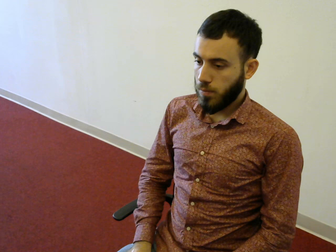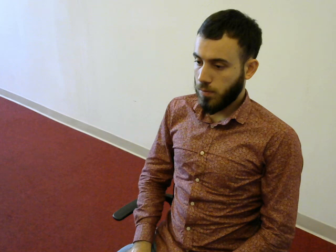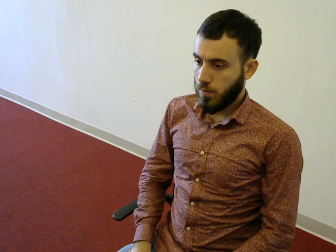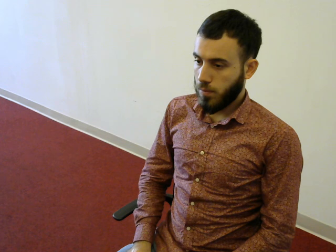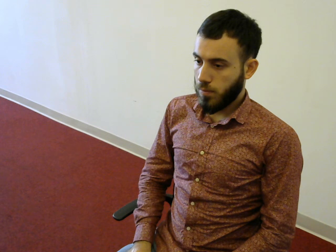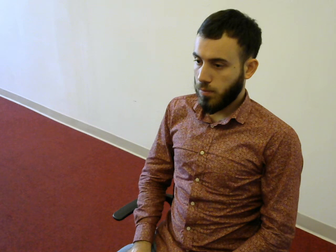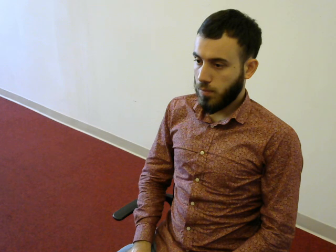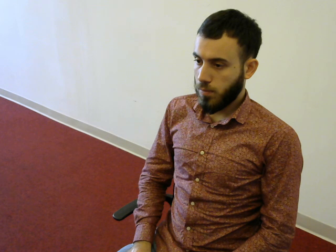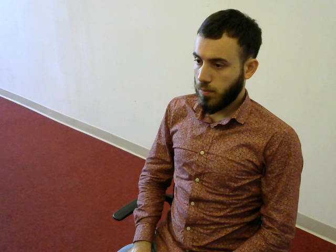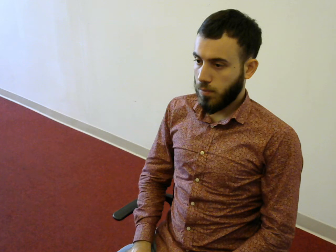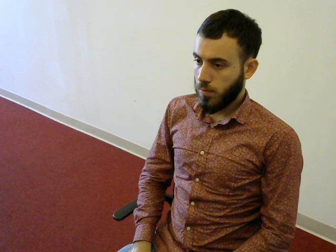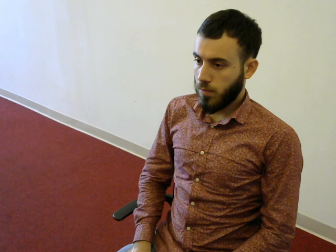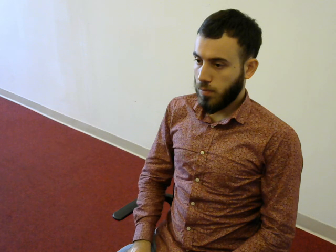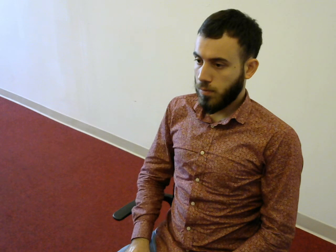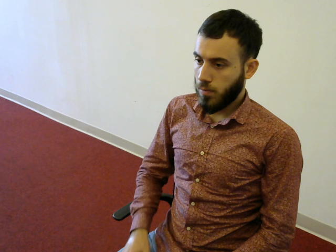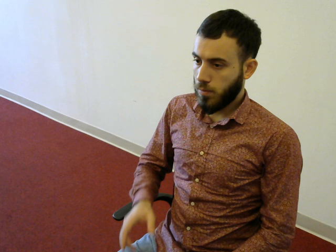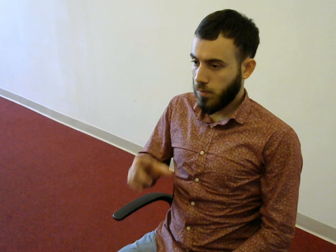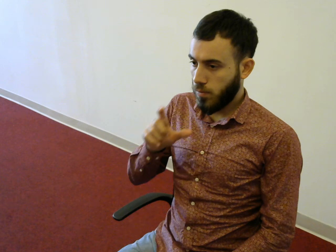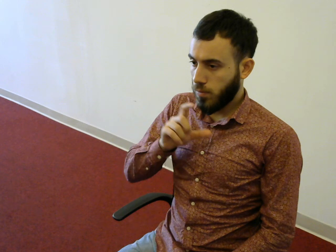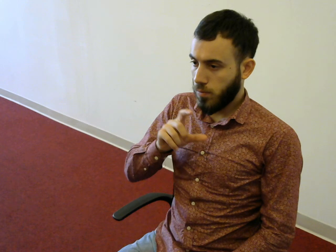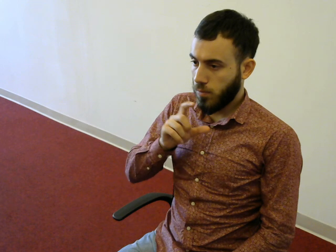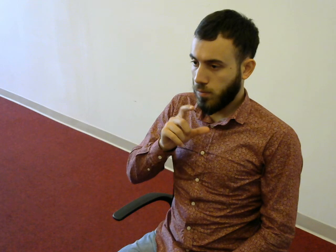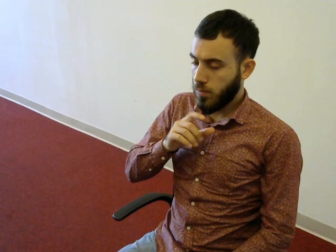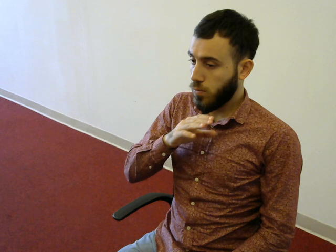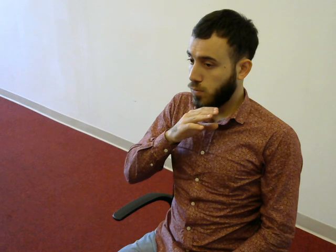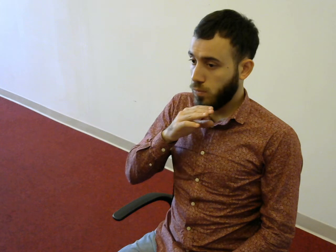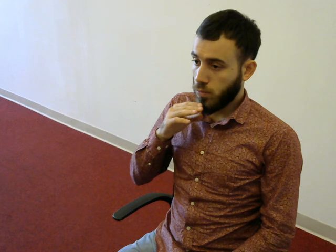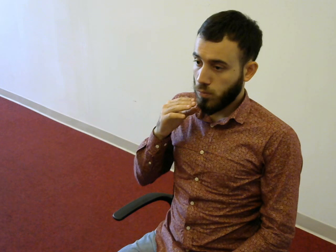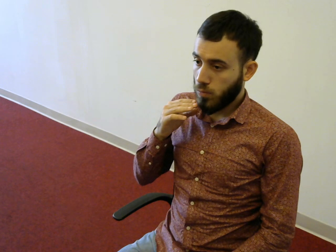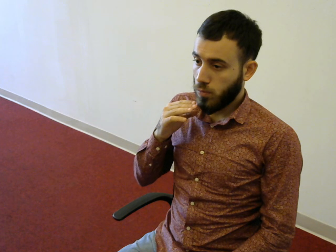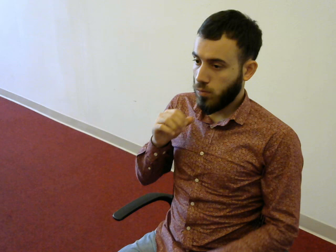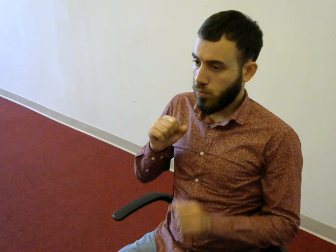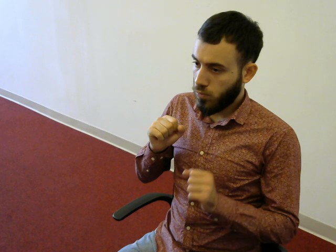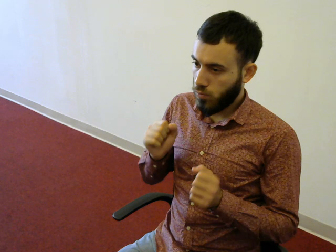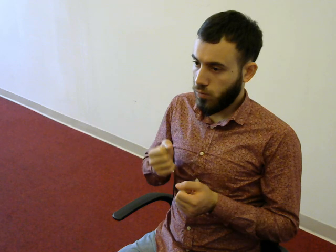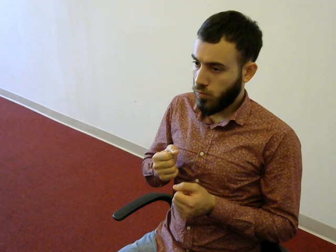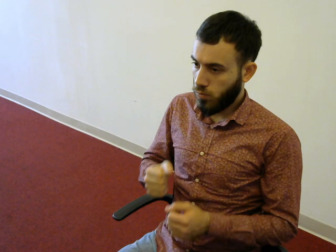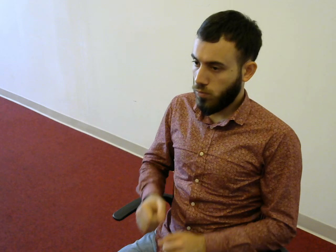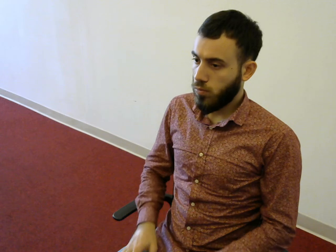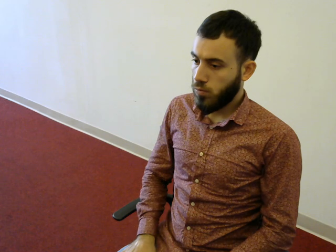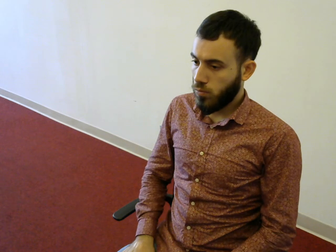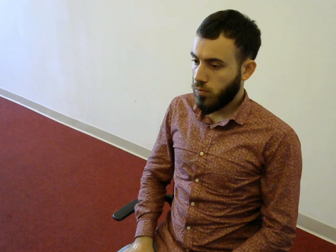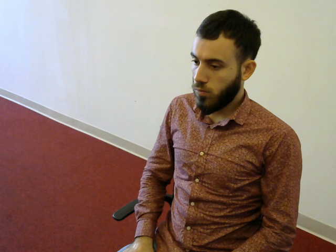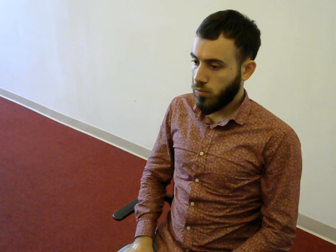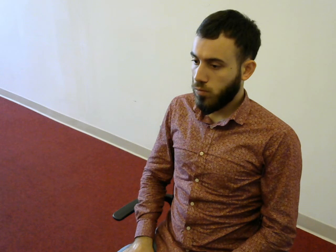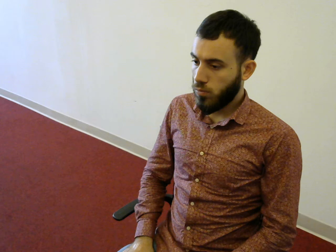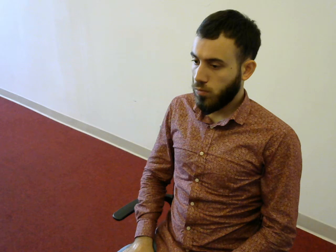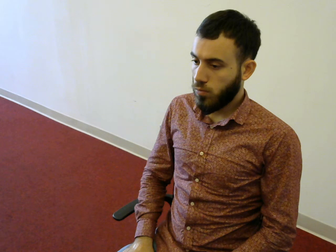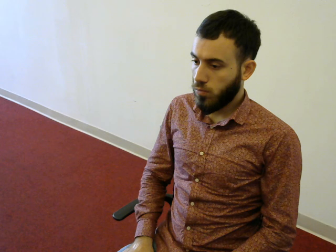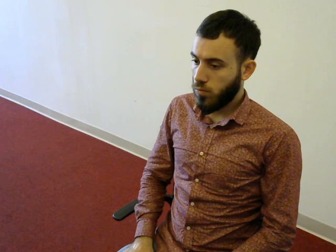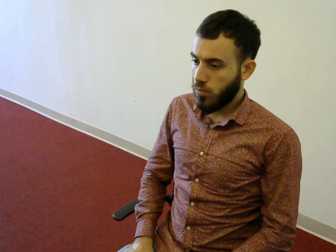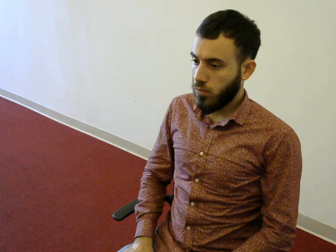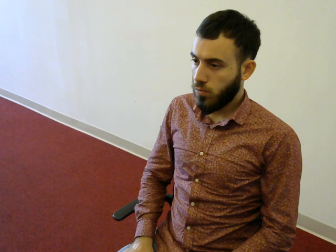Dondurma çox soyuqdur